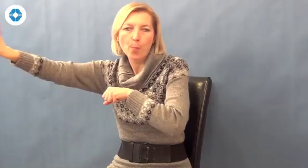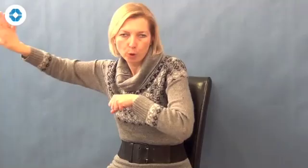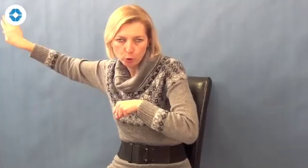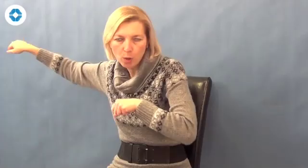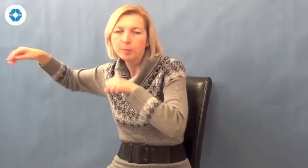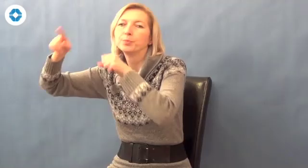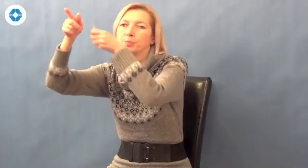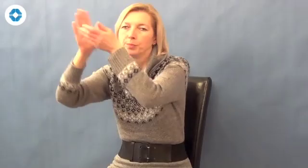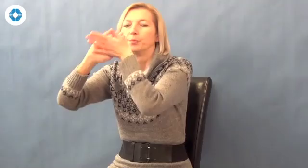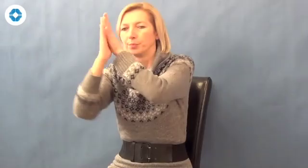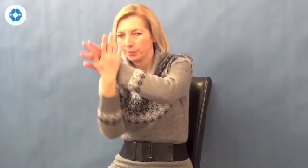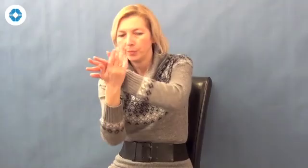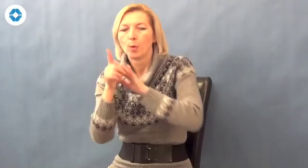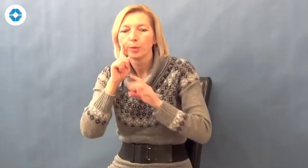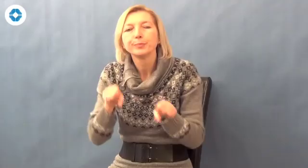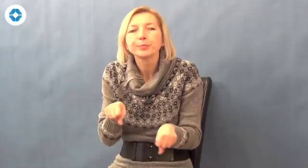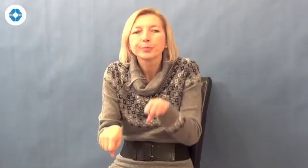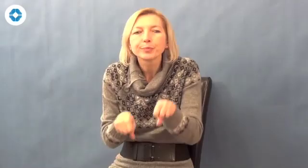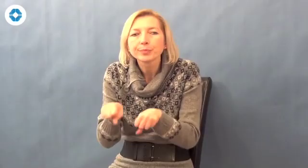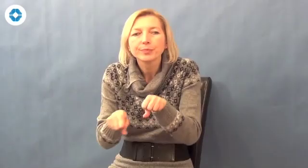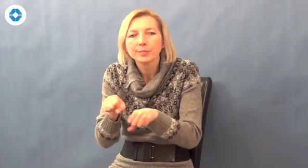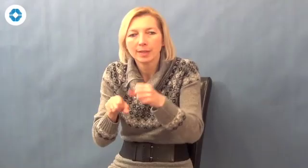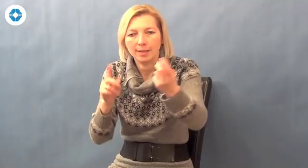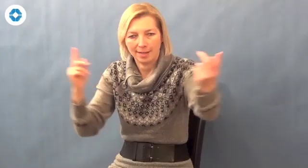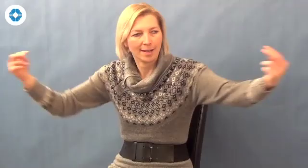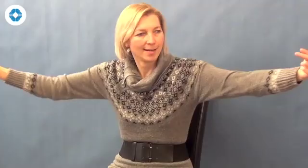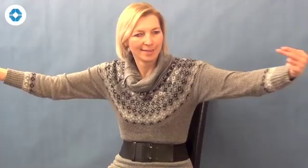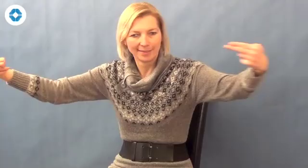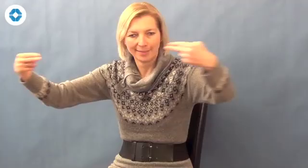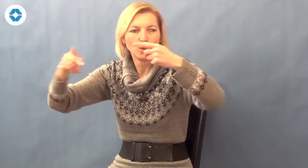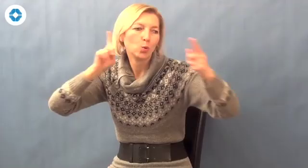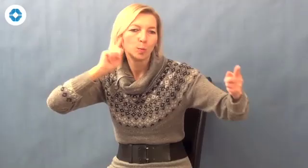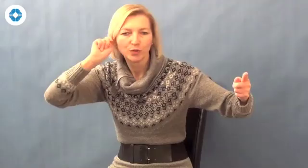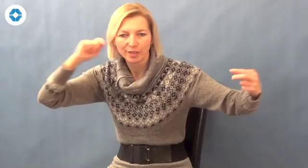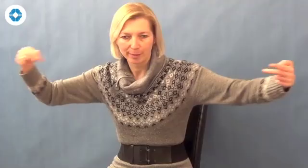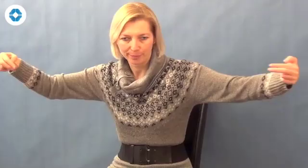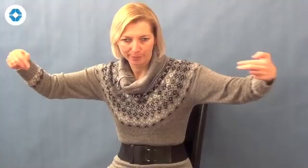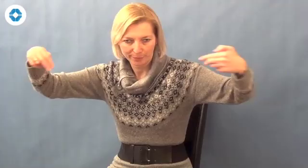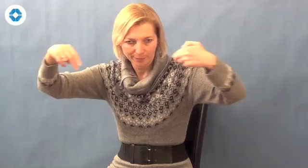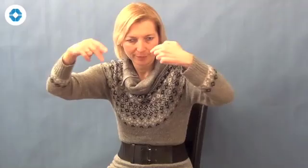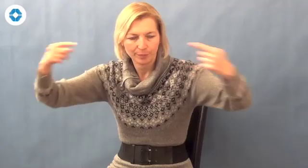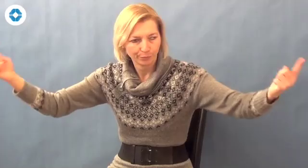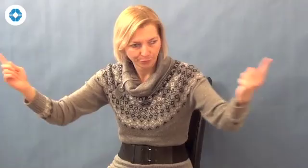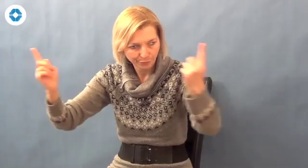Potem ten chłopiec na rowerze mija się z dziewczyną na rowerze.